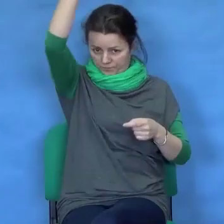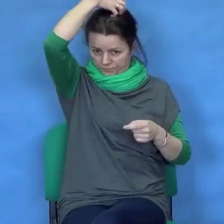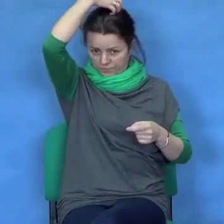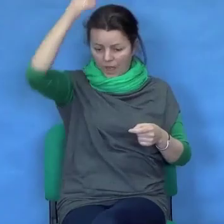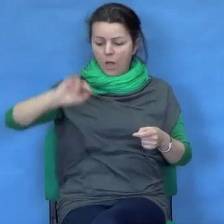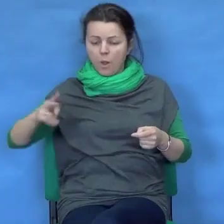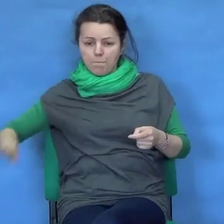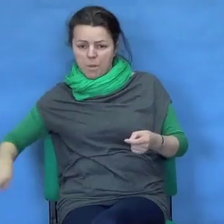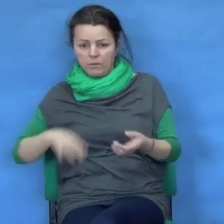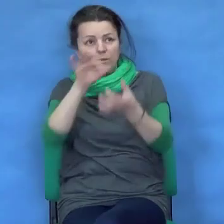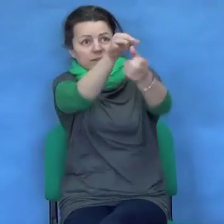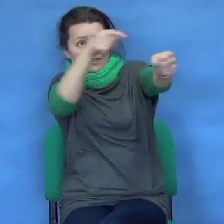Druga, mała, celuje do niej z łuku.